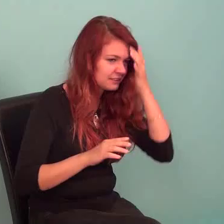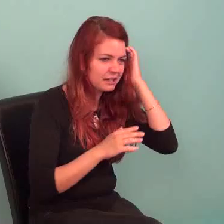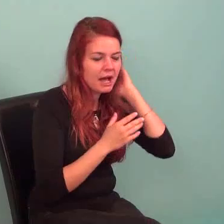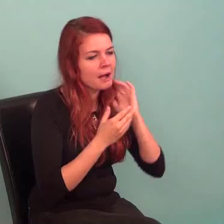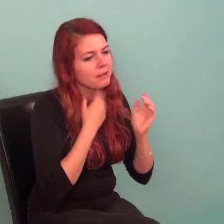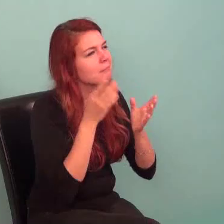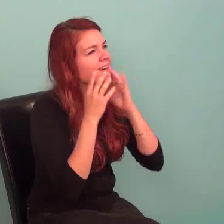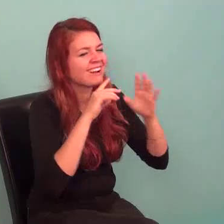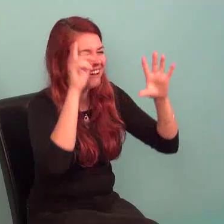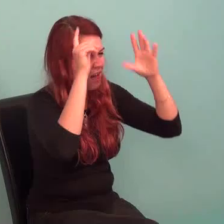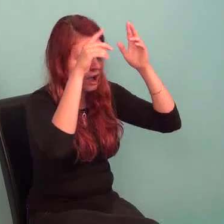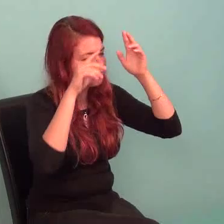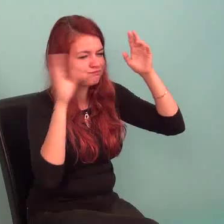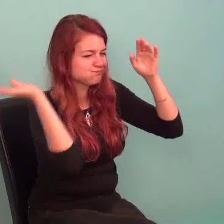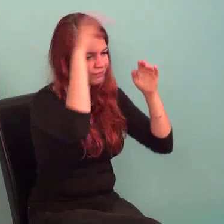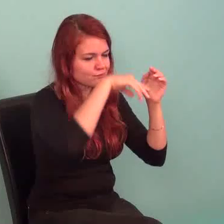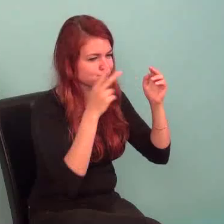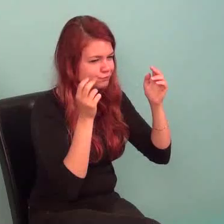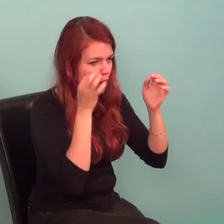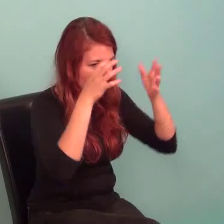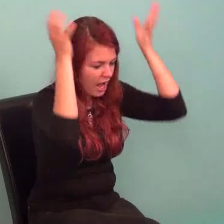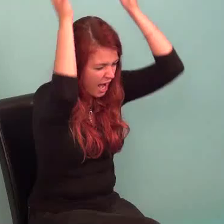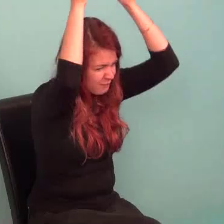Pies bawi się i strąca łapą kulę z pszczołami.